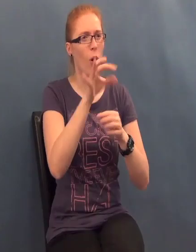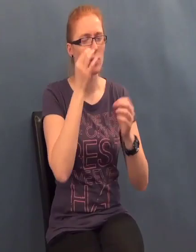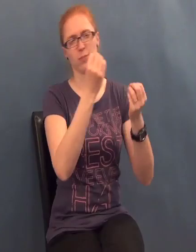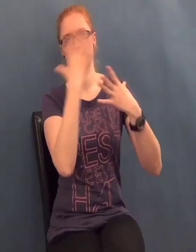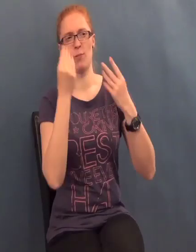Oblany kot jest mokry.